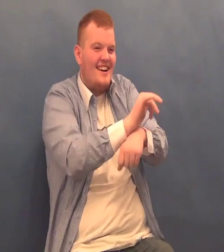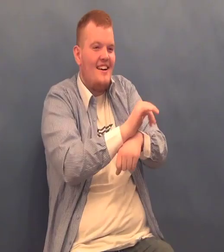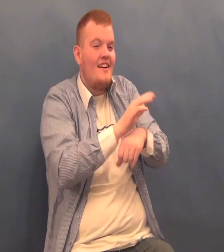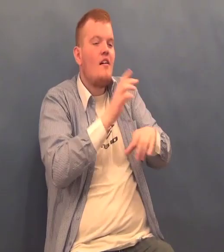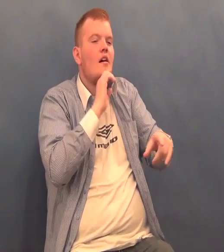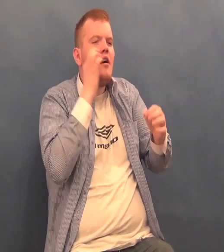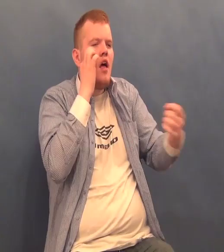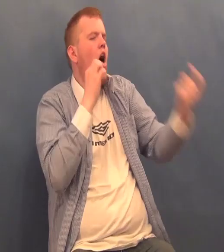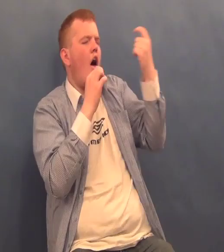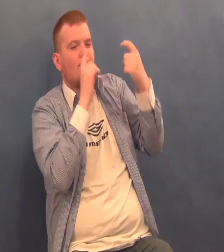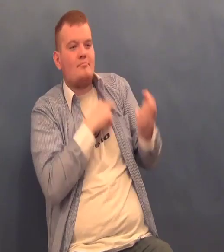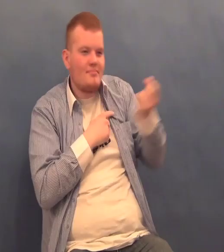Bo kot przeszkadza, więc należy go wyrzucić.